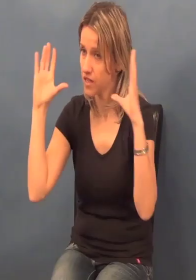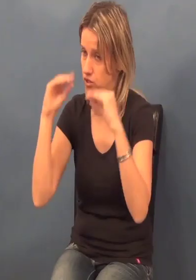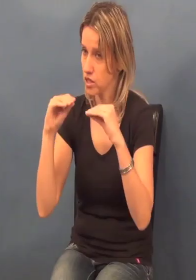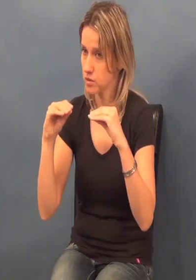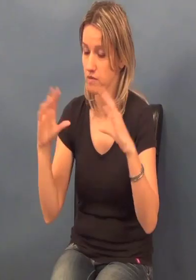Wieczorem.